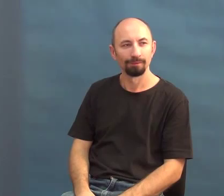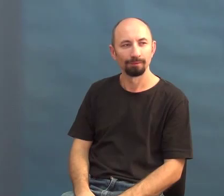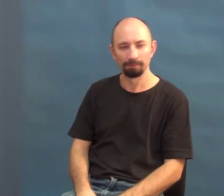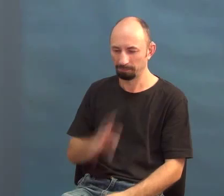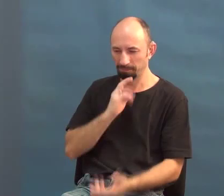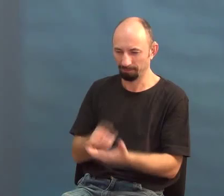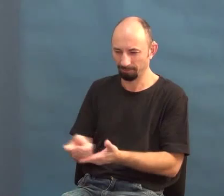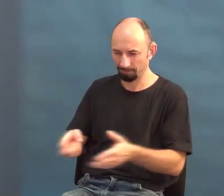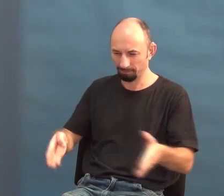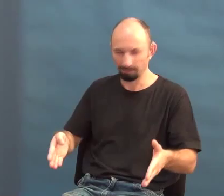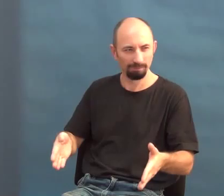Podobny do sanek.